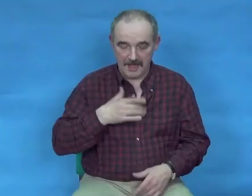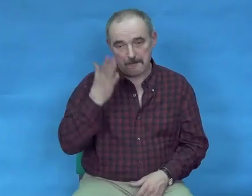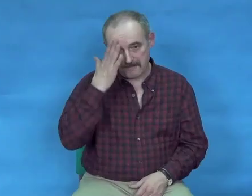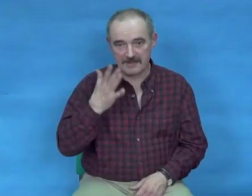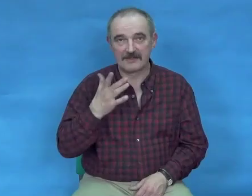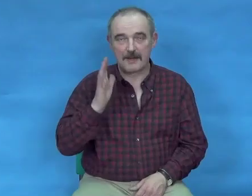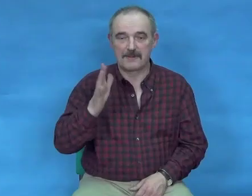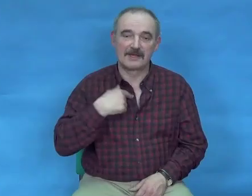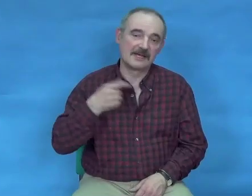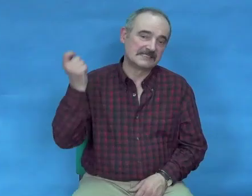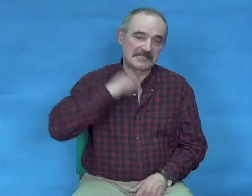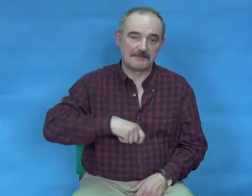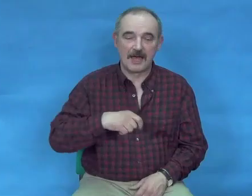...wiedziała, że on ją zabije.